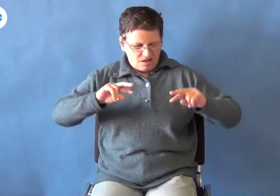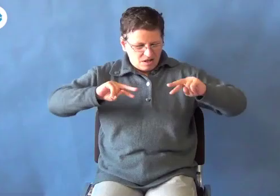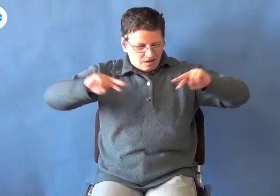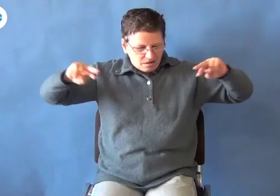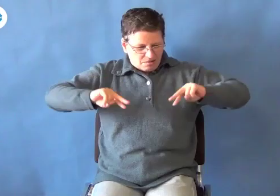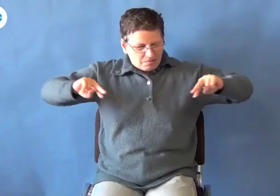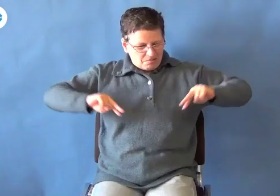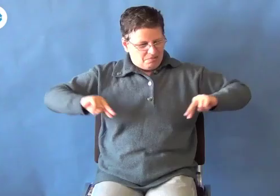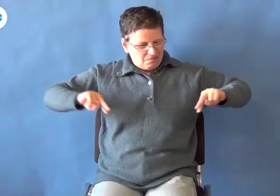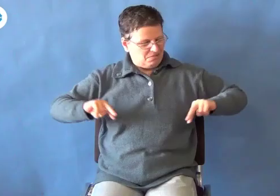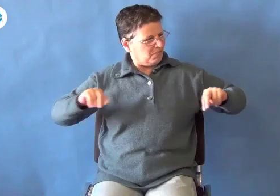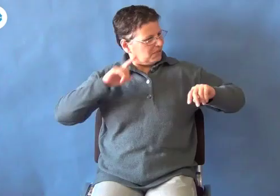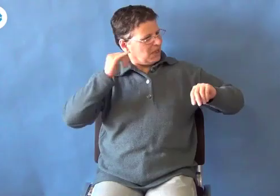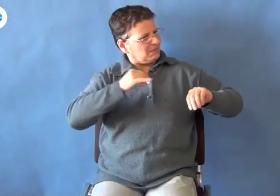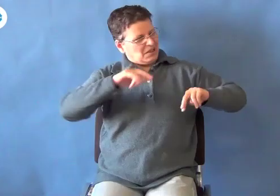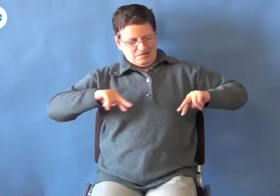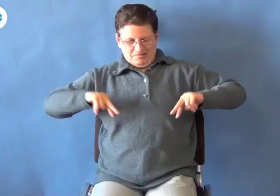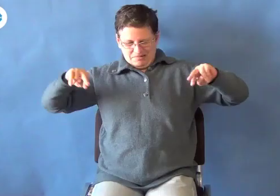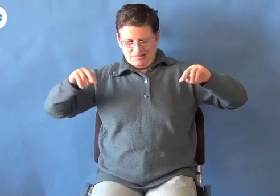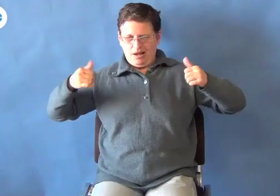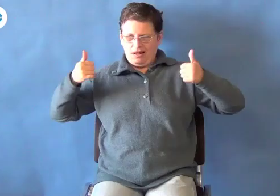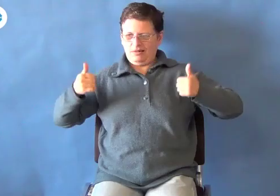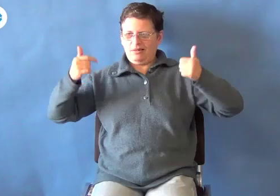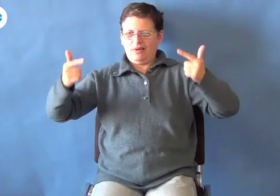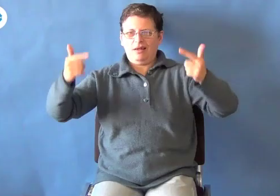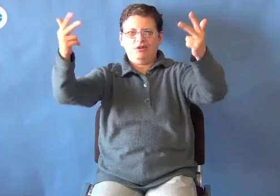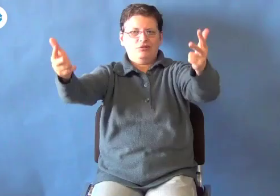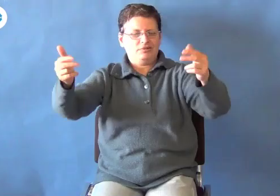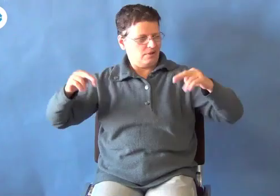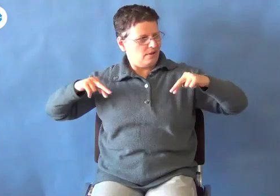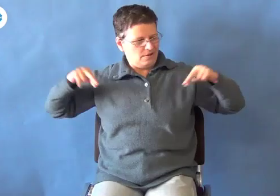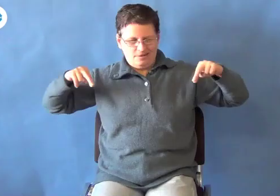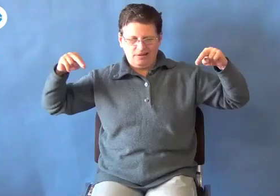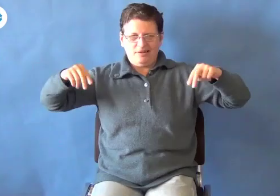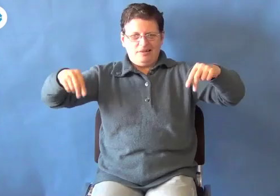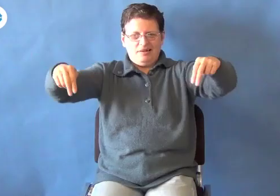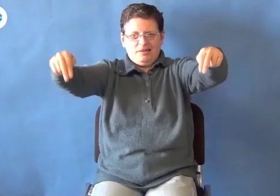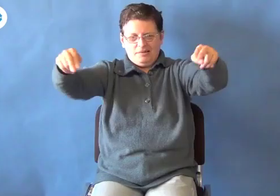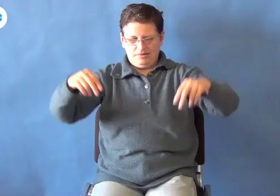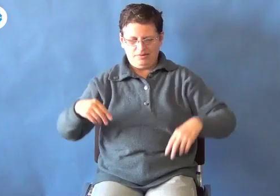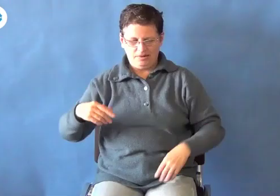Zawsze stoją trzy krzyże świętego Andrzeja.